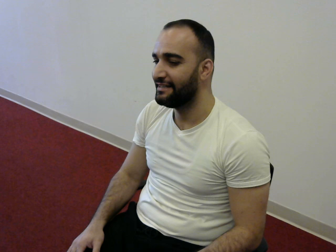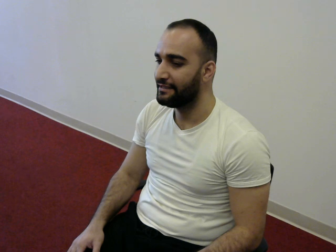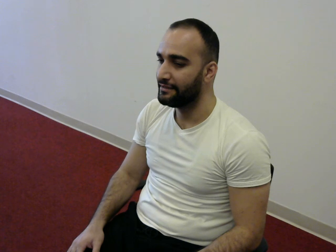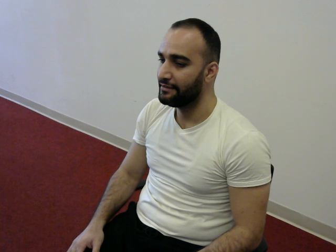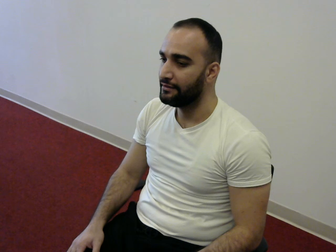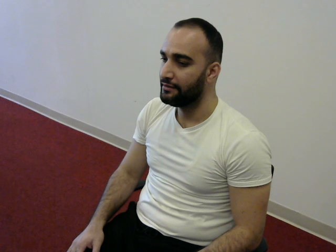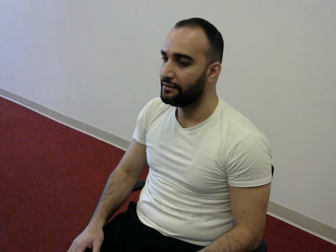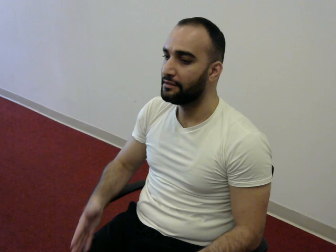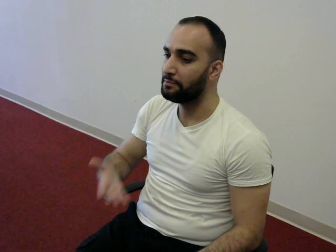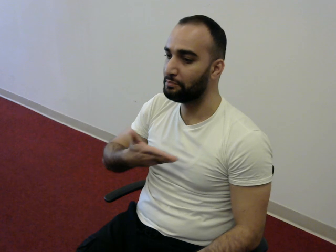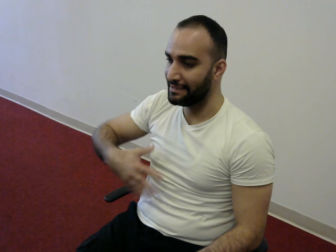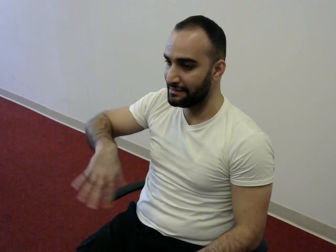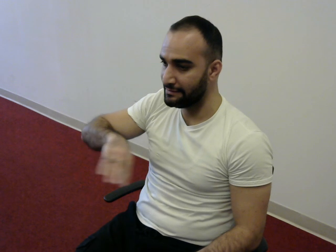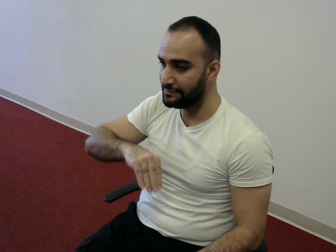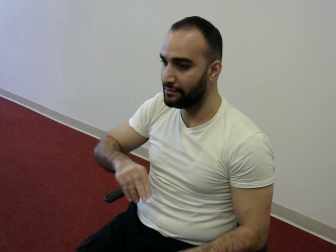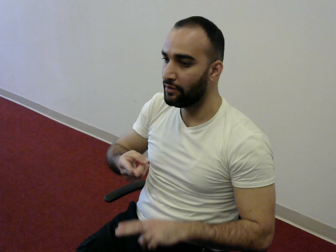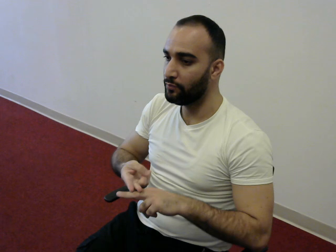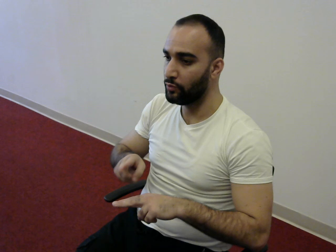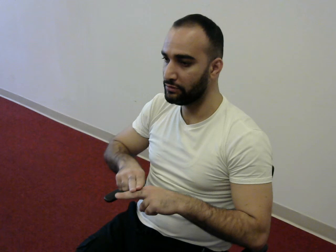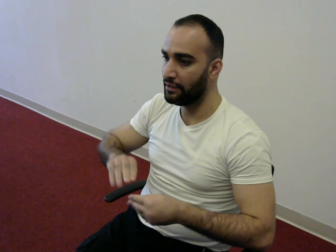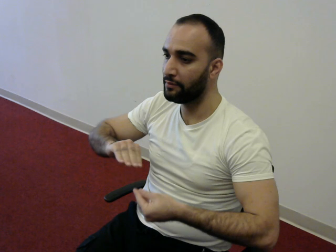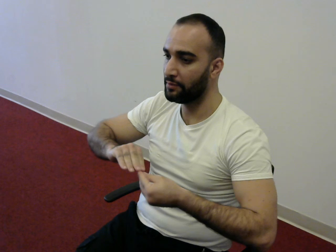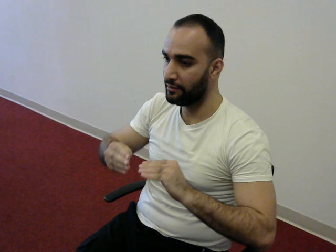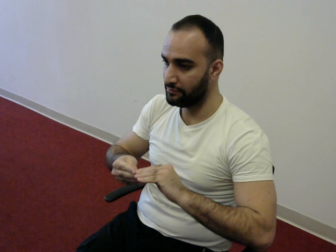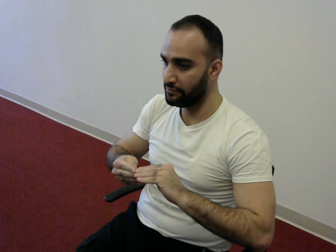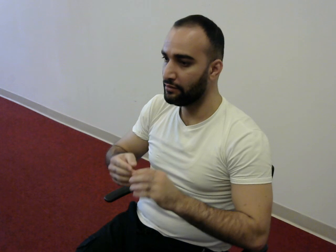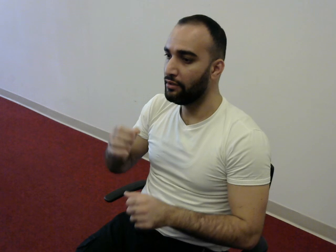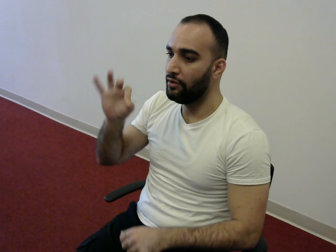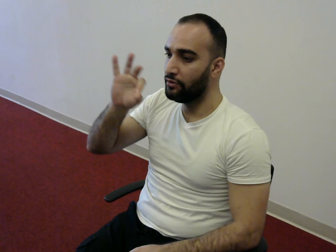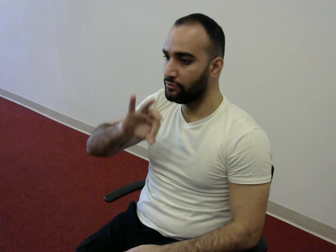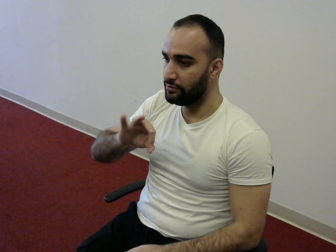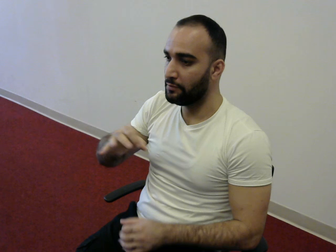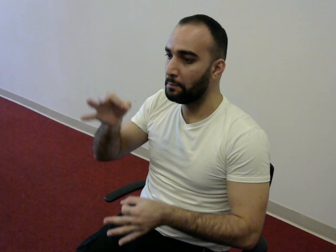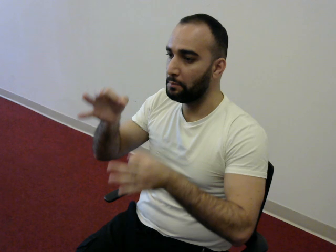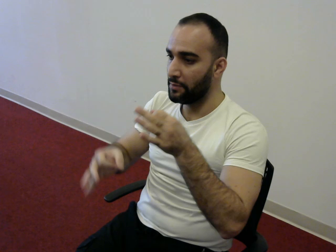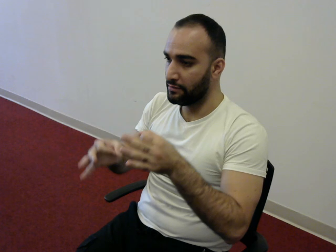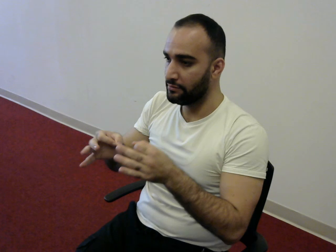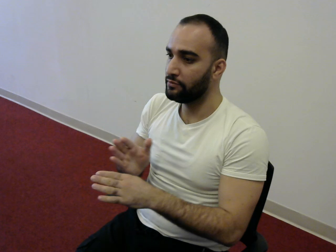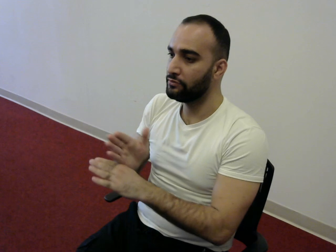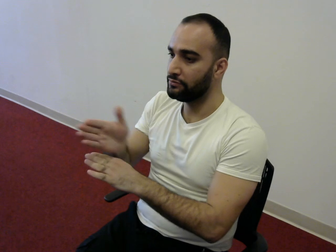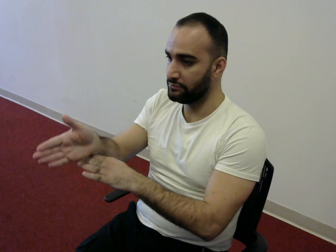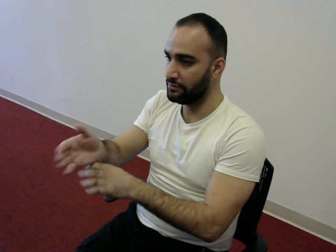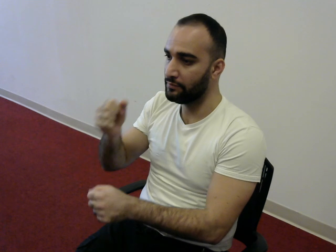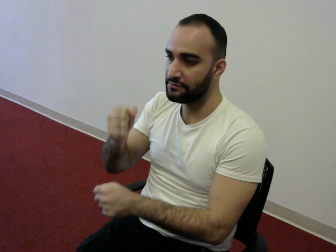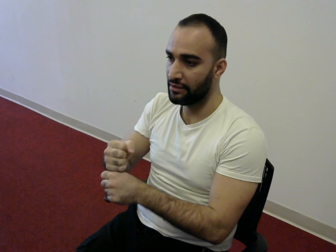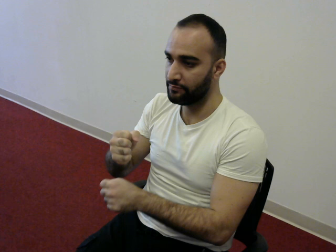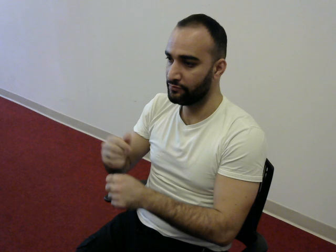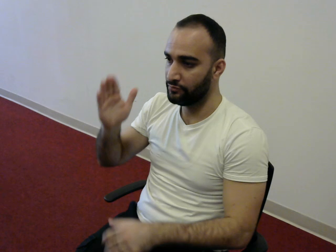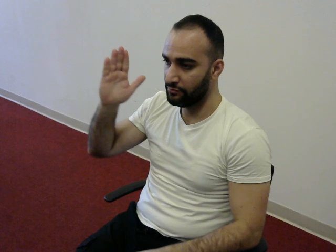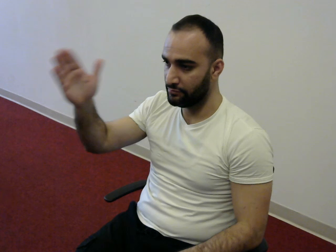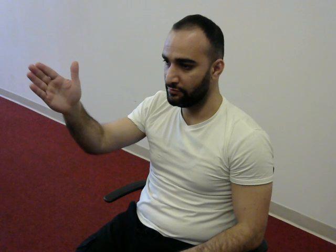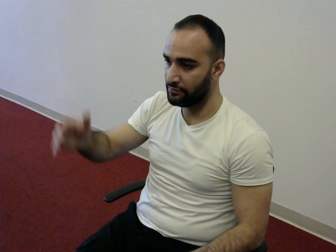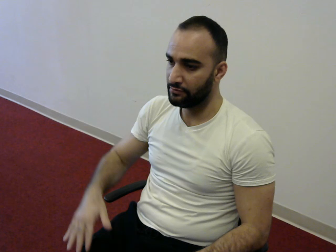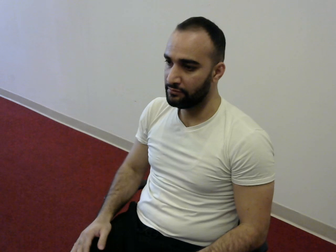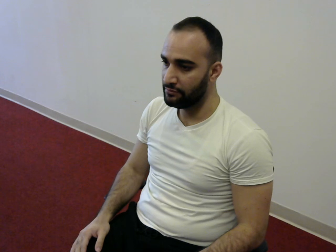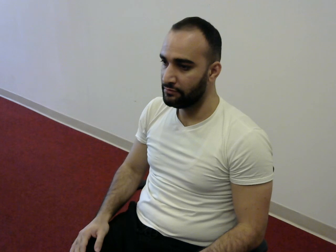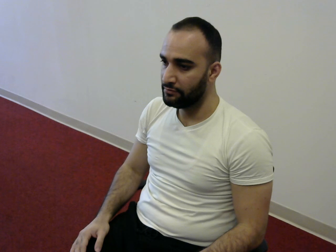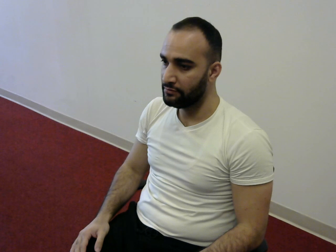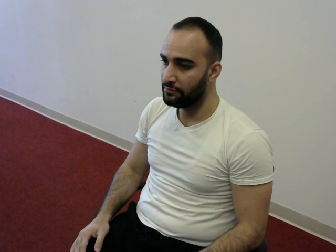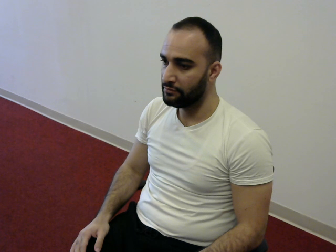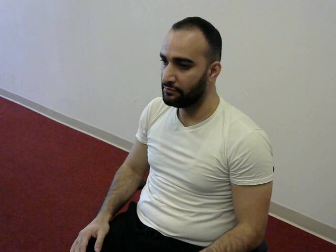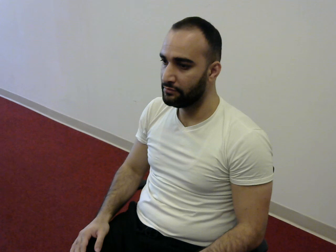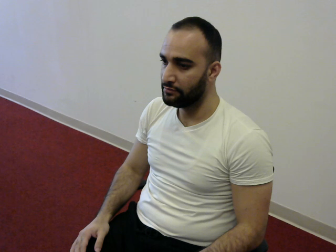Biz bu məsələ ilə bağlı məhkəməyə müraciət edəcəyik